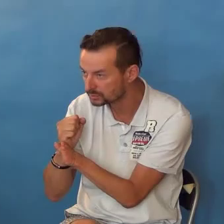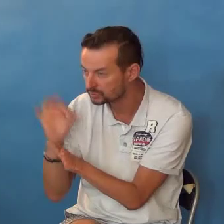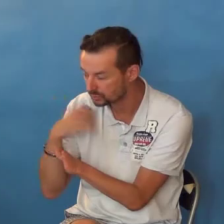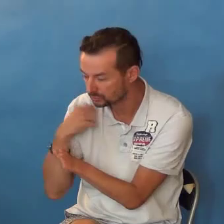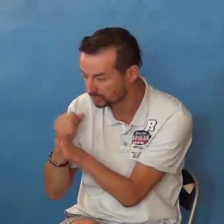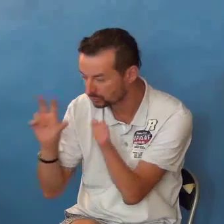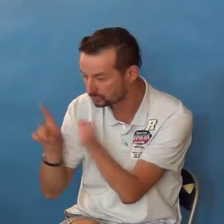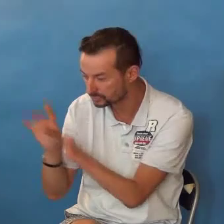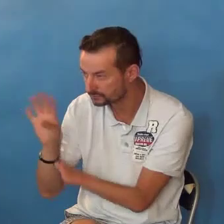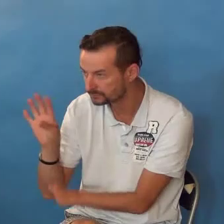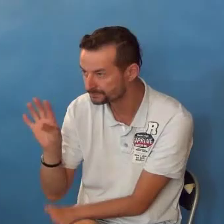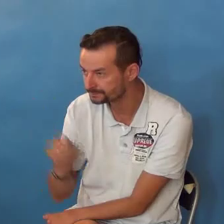Ja pracuję od ósmej do czwartej.